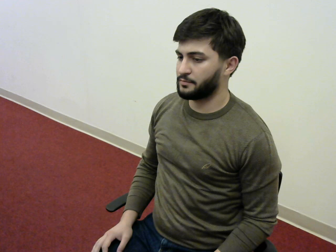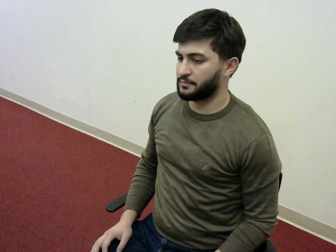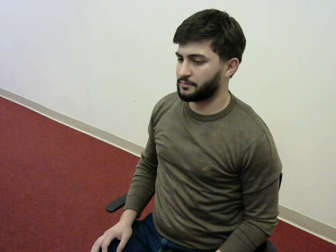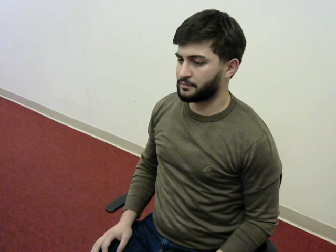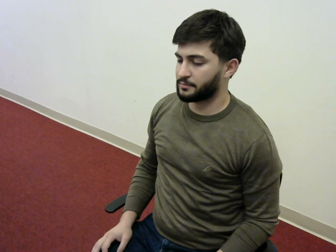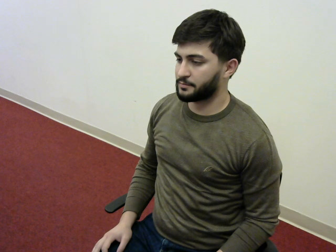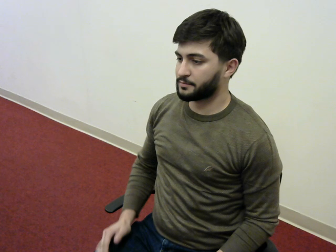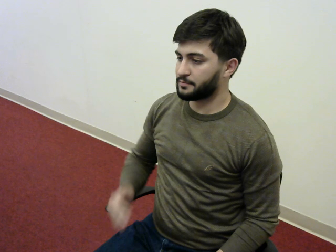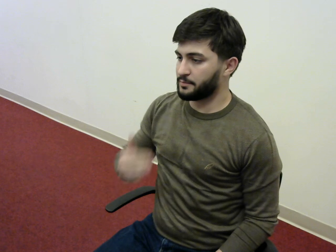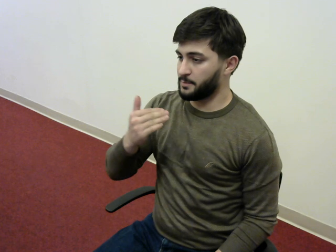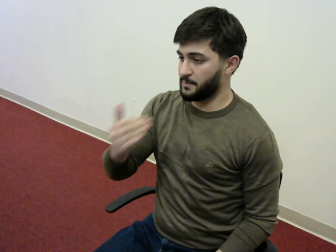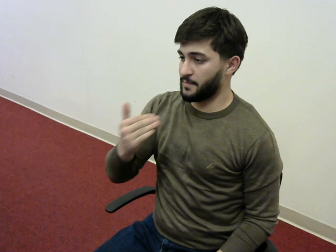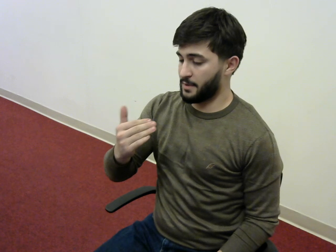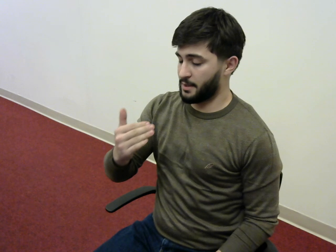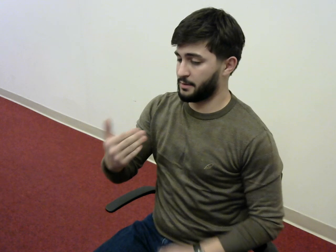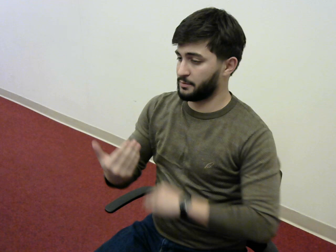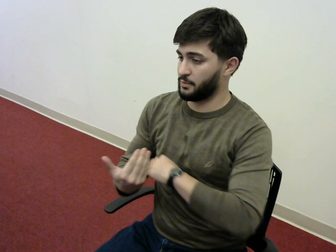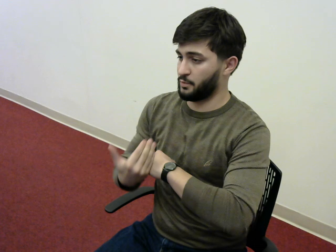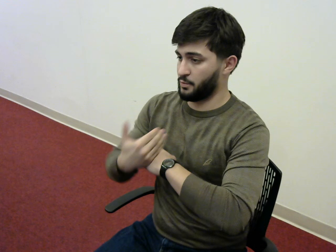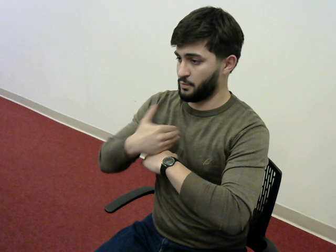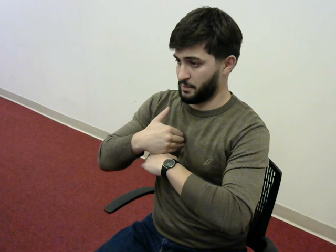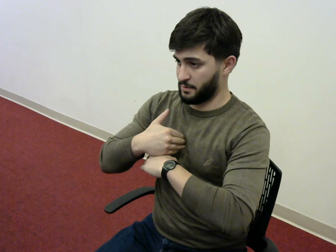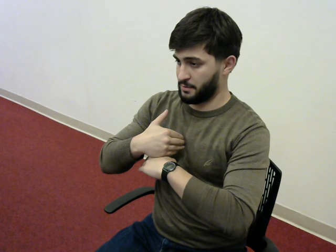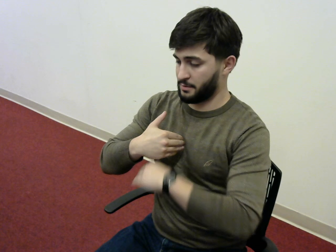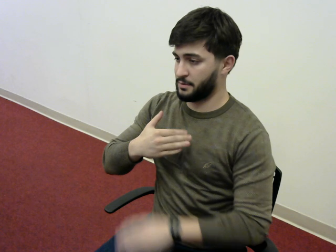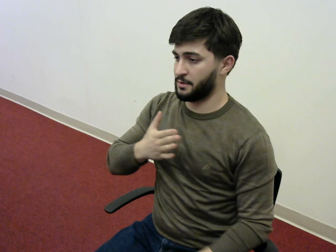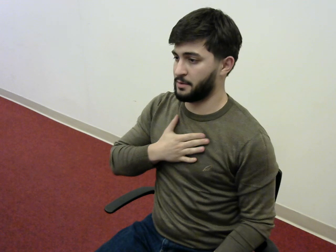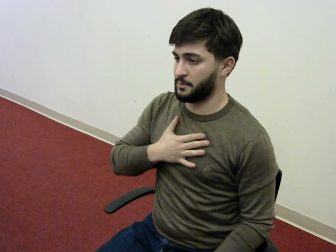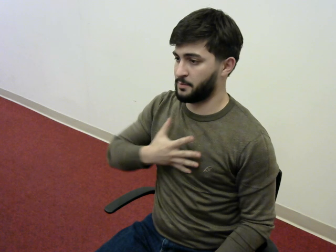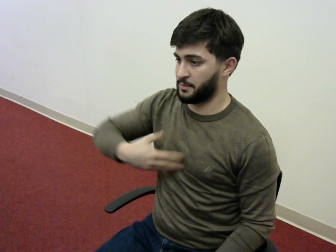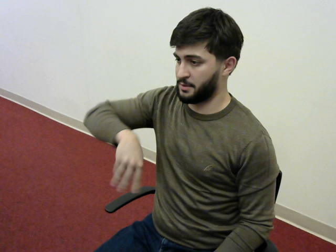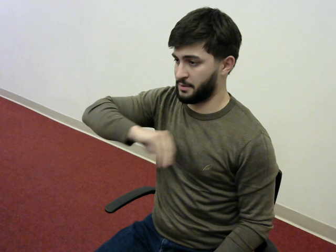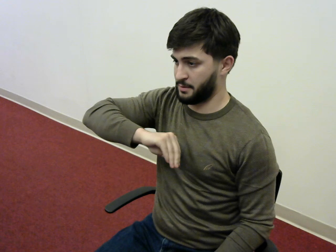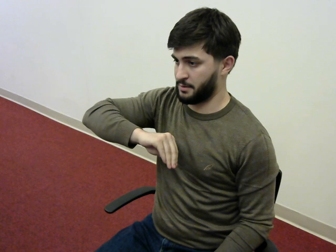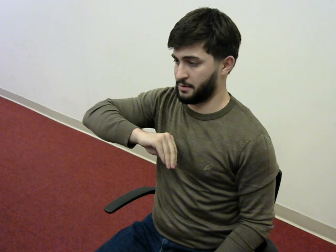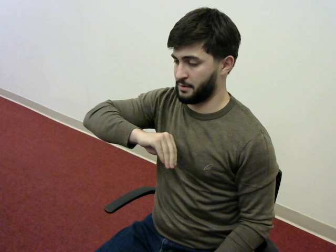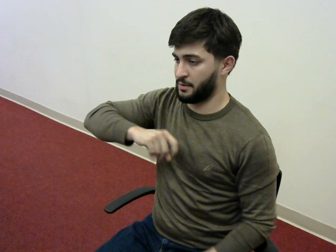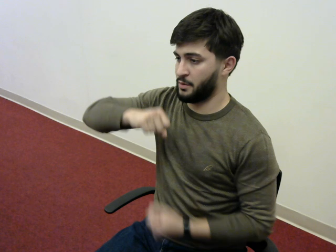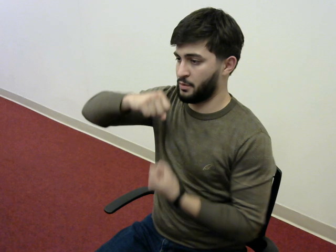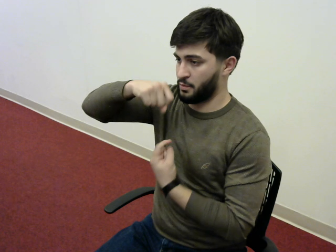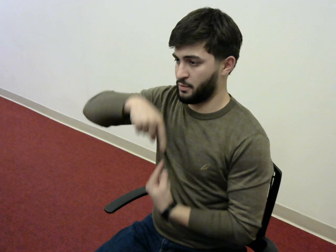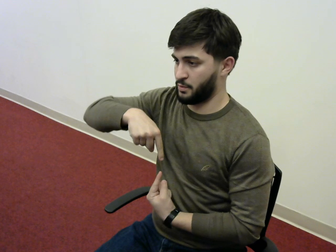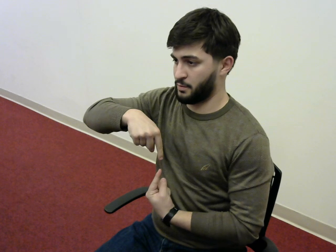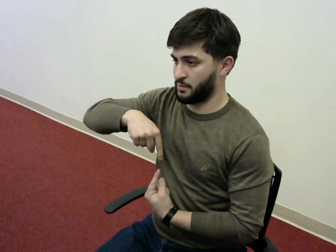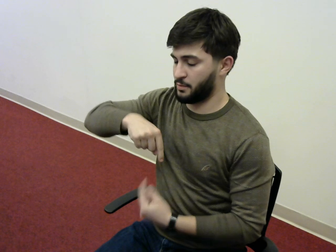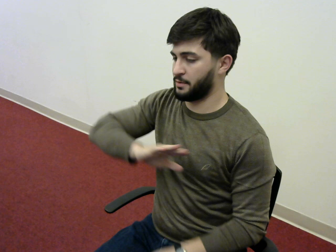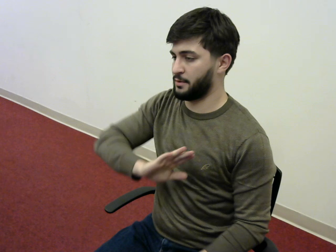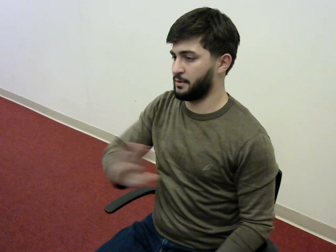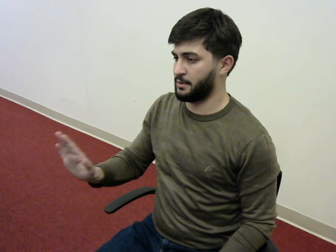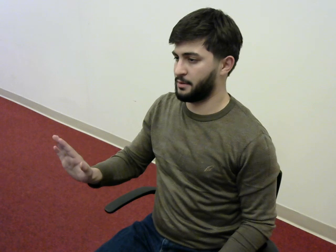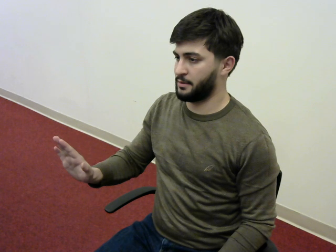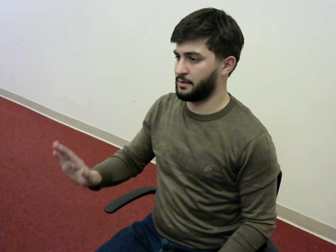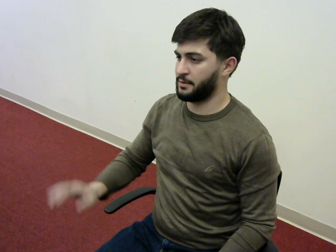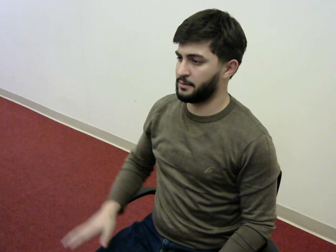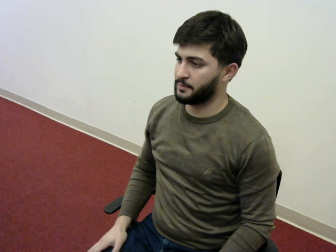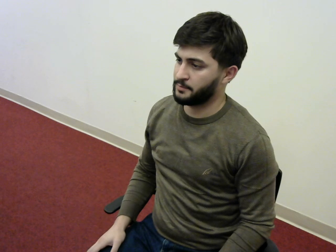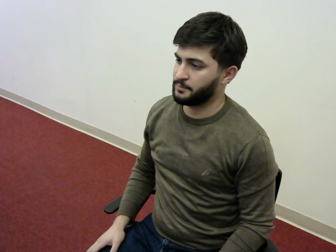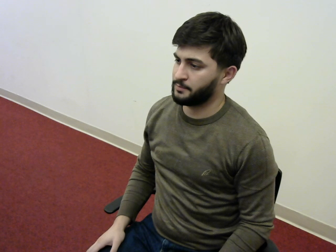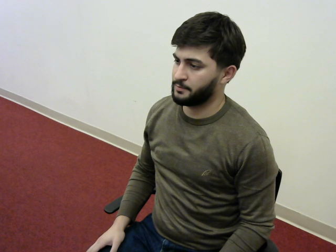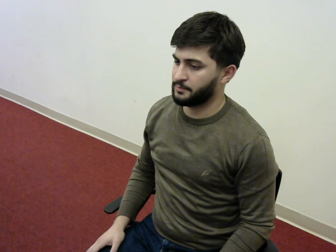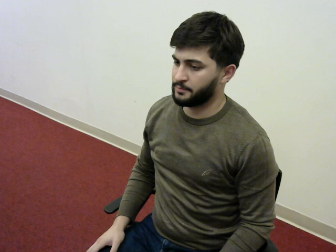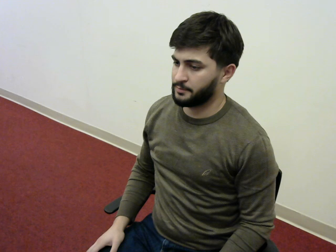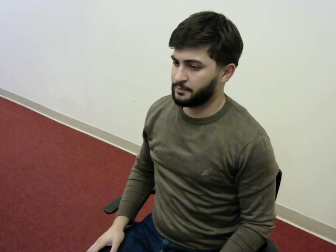Sizin müraciətiniz bizə uyğun deyildir